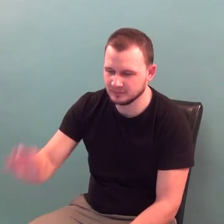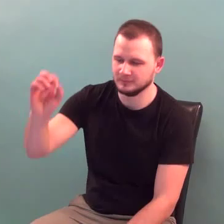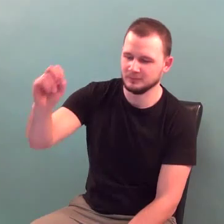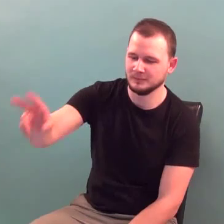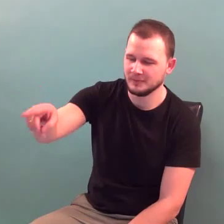OK.